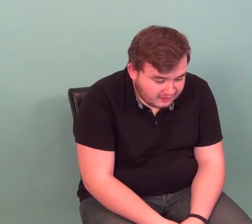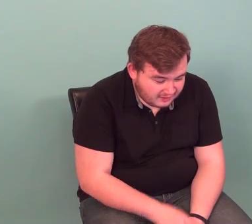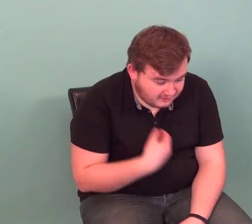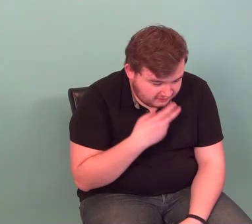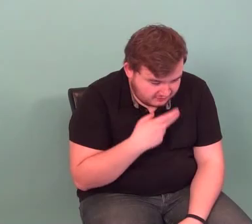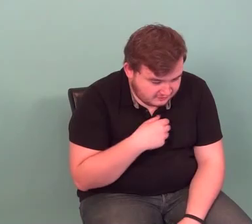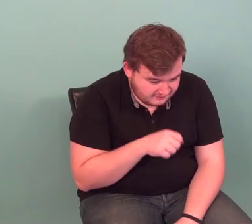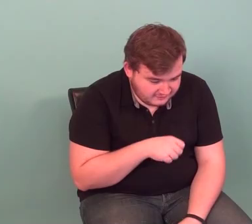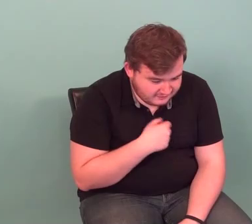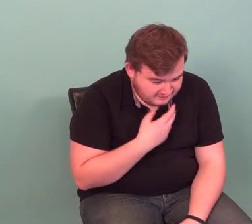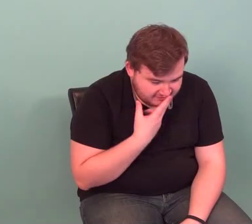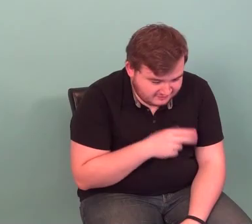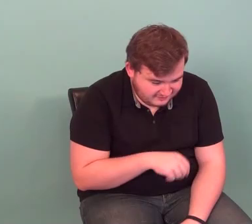Nie widzę, że to jest rower.